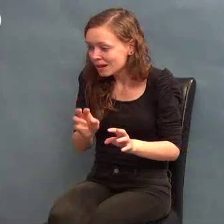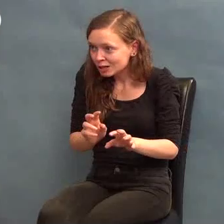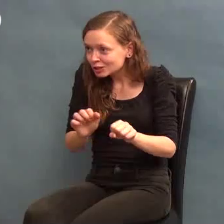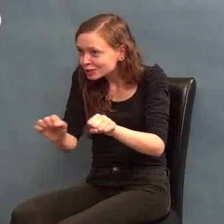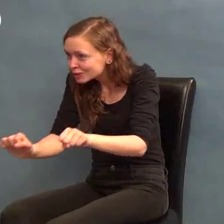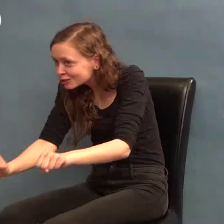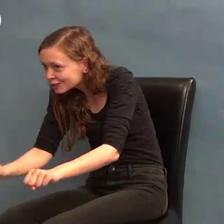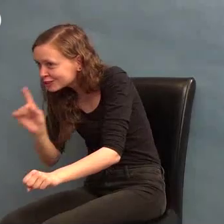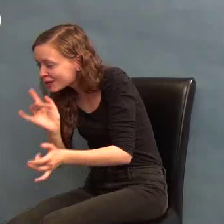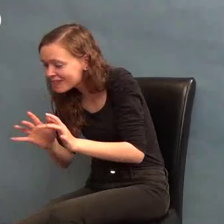Po cichu odkłada rower.